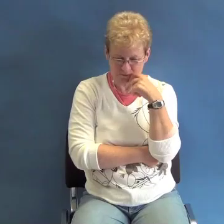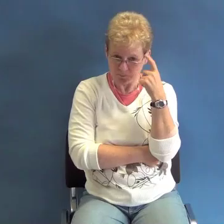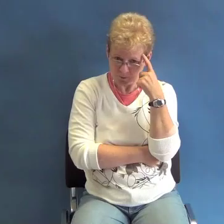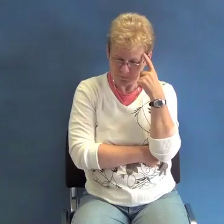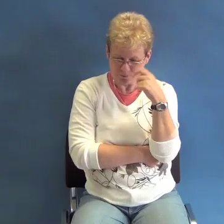Pomyśl.